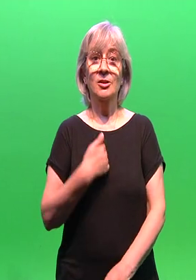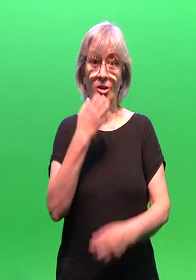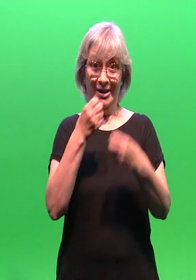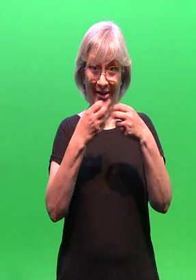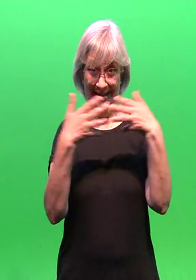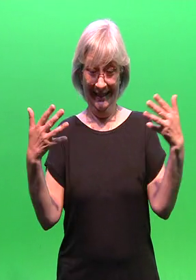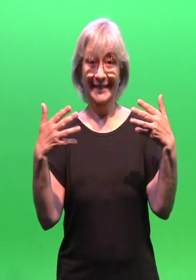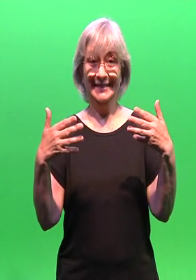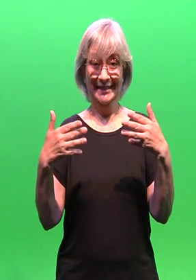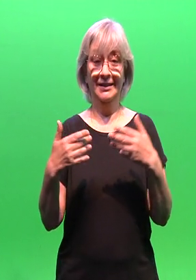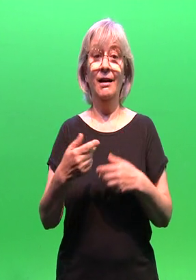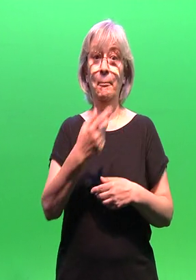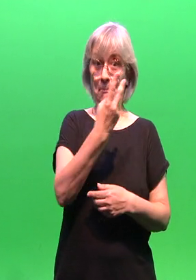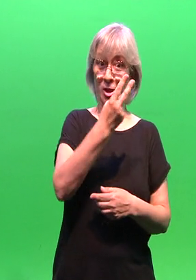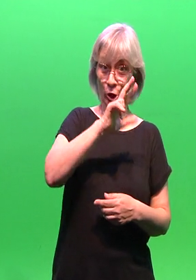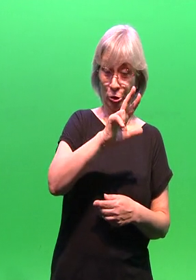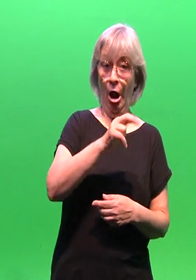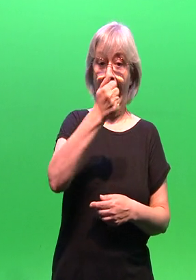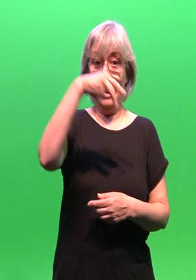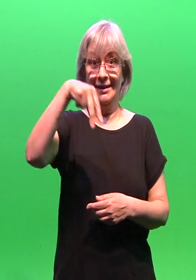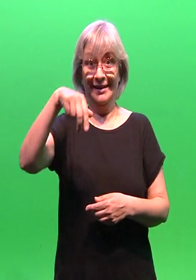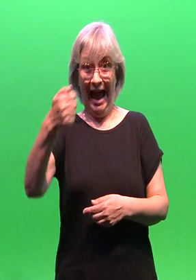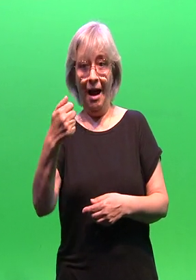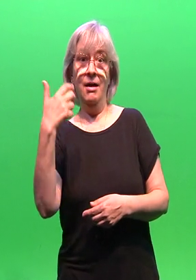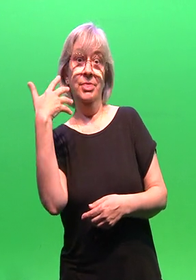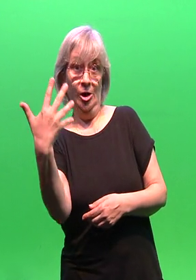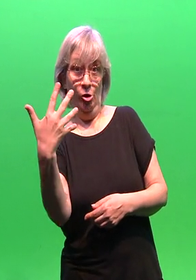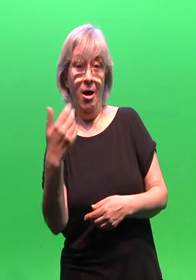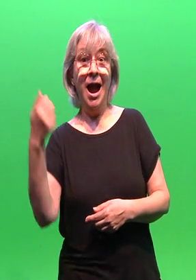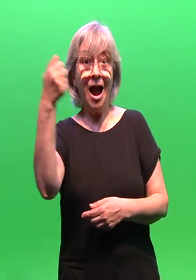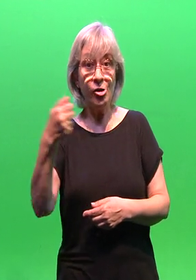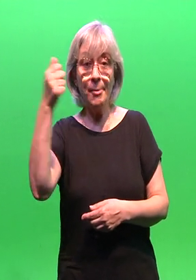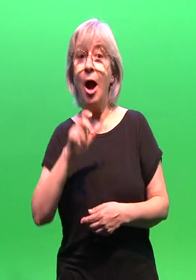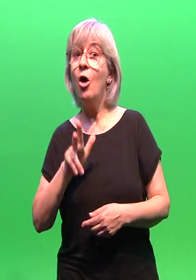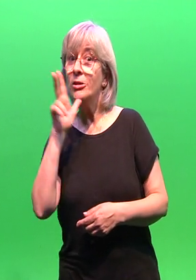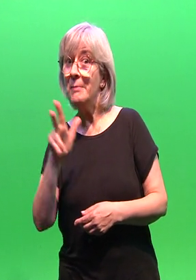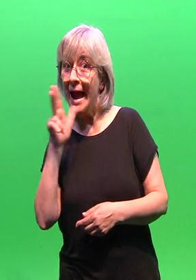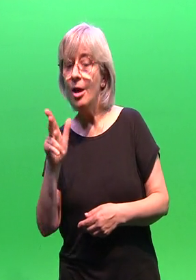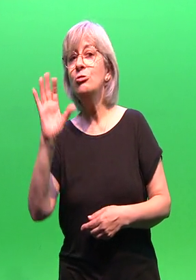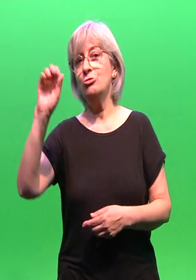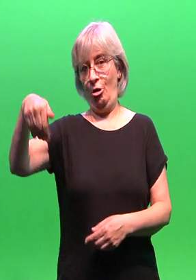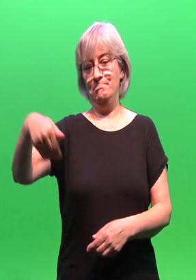El meu correu electrònic és vint-i-vuit, anna, cinc, arrova hotmail com.